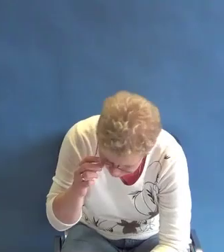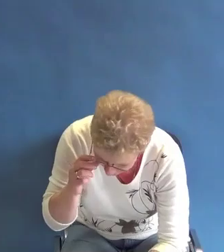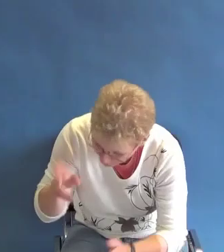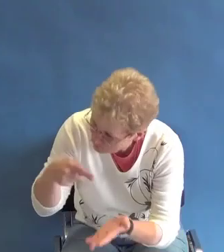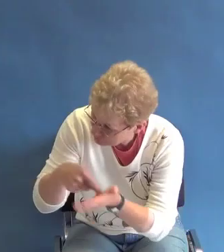Wskazać który dzień?